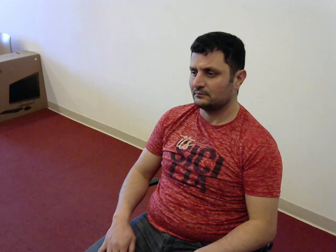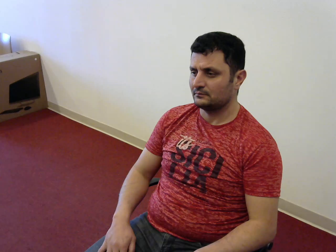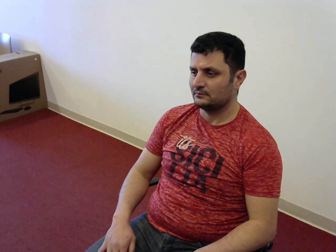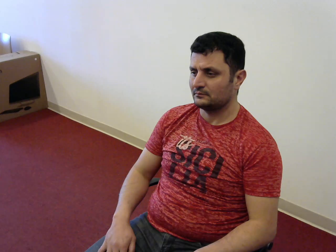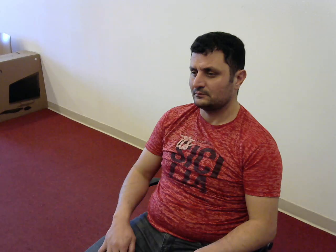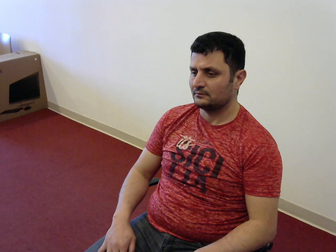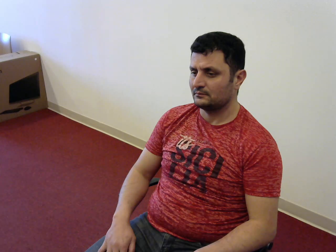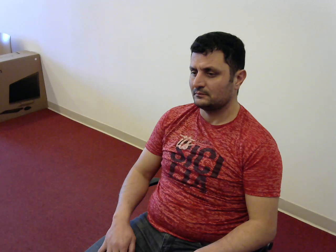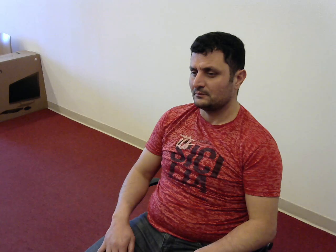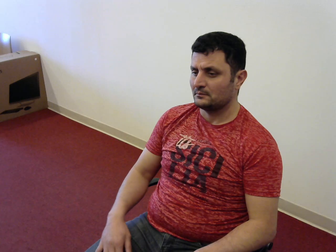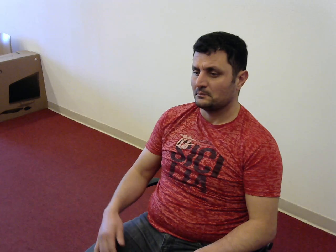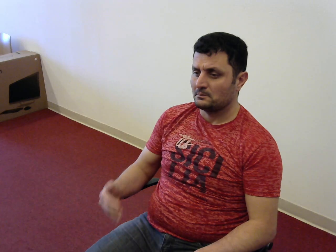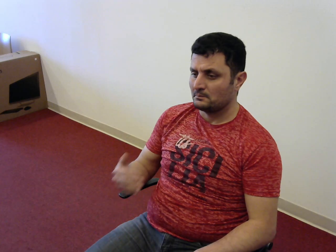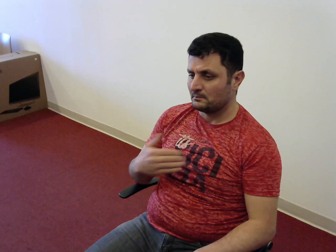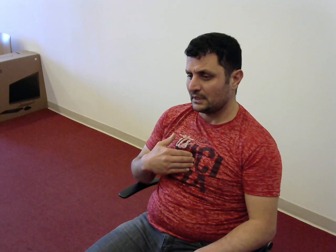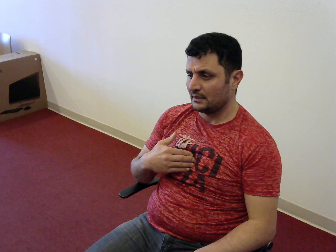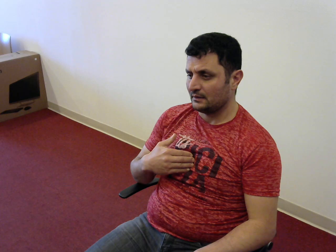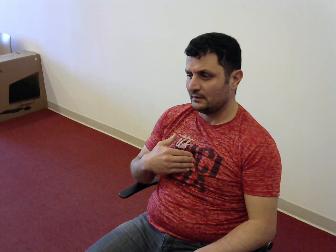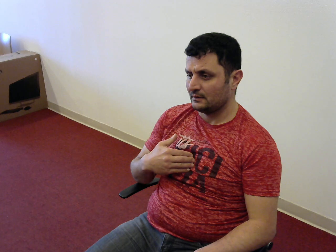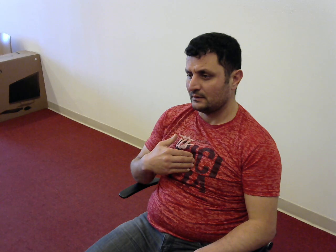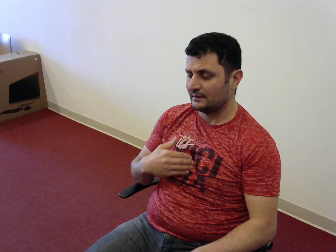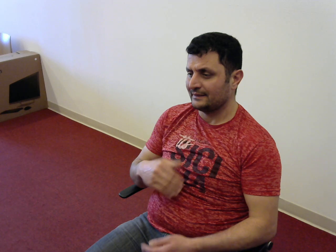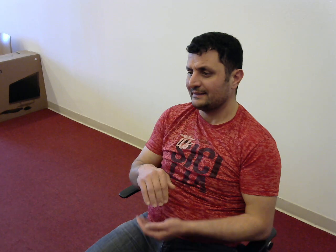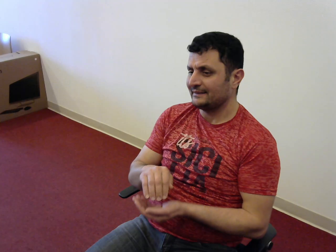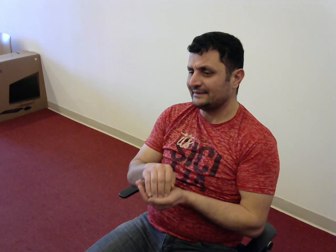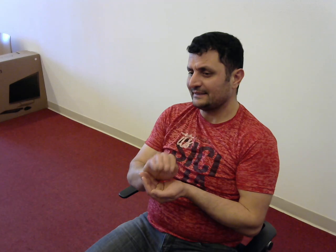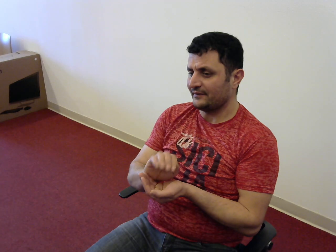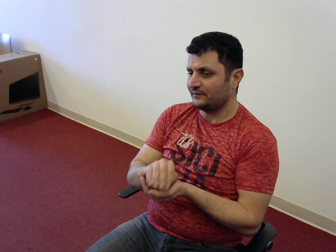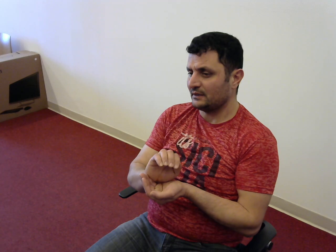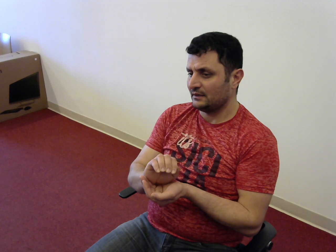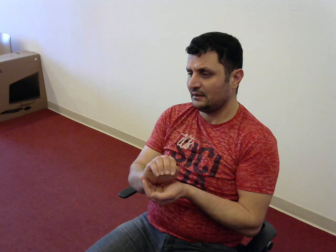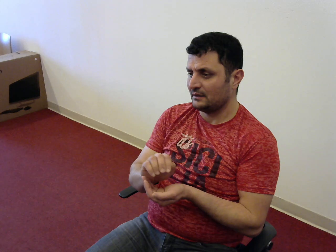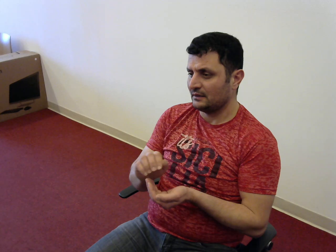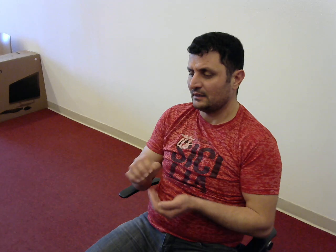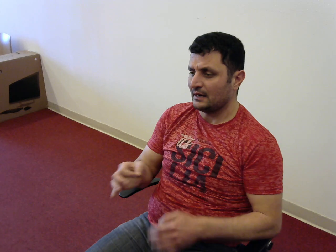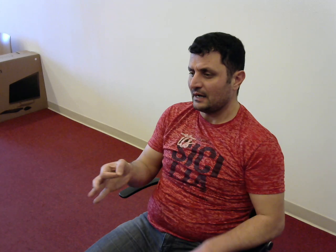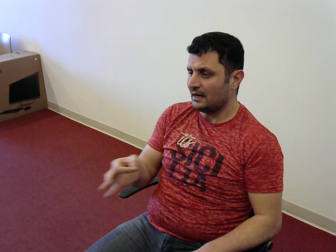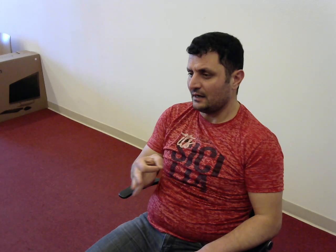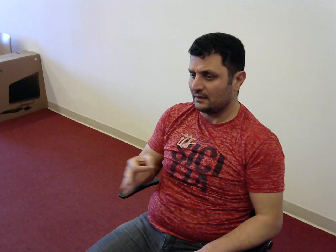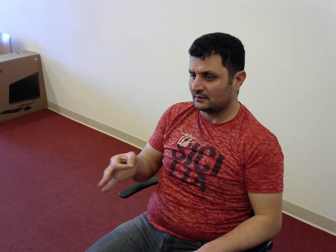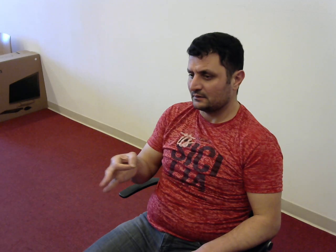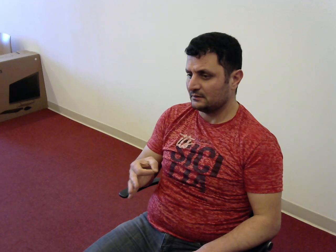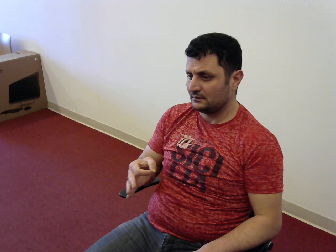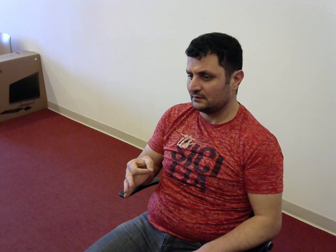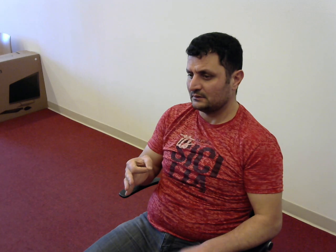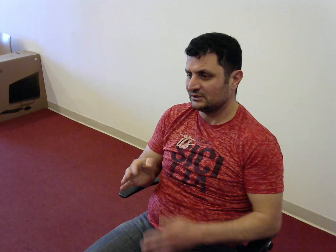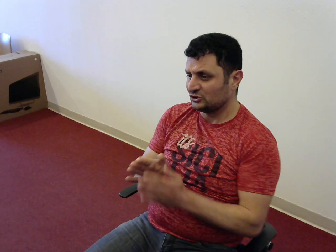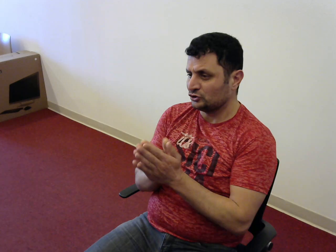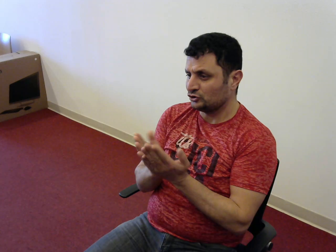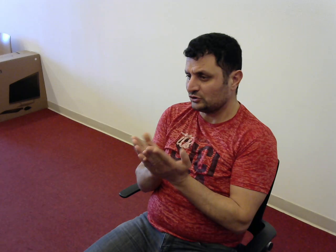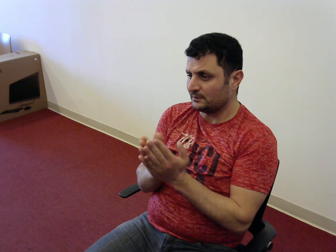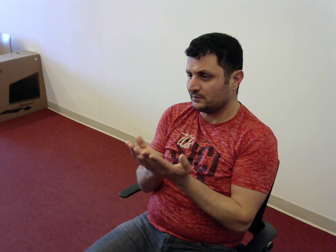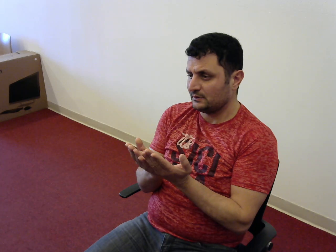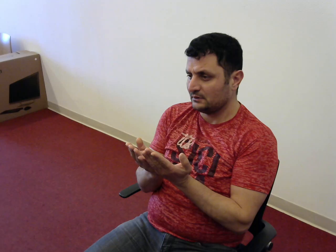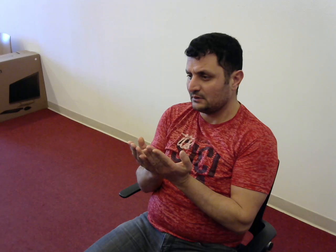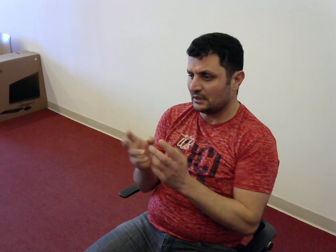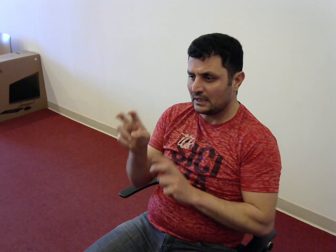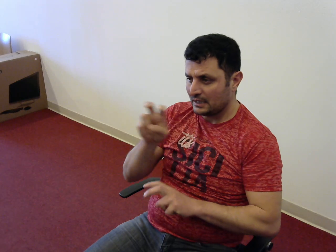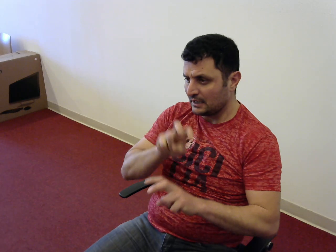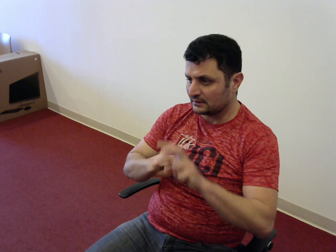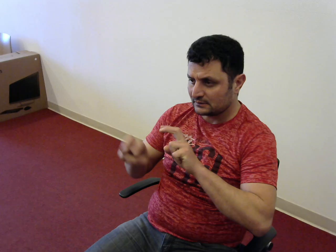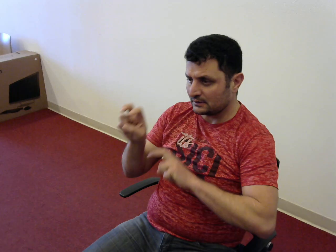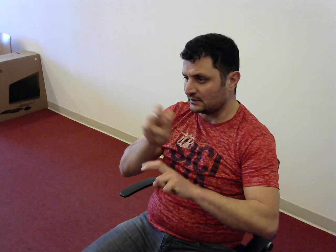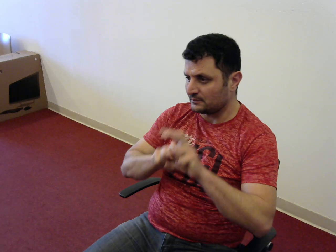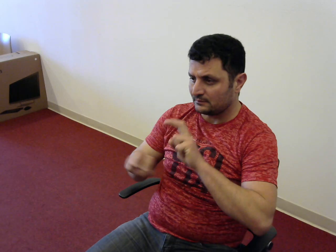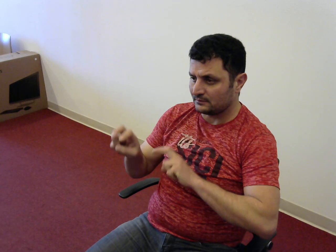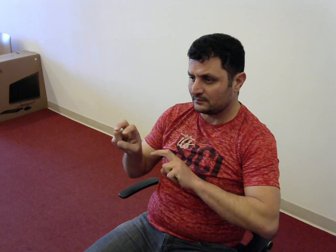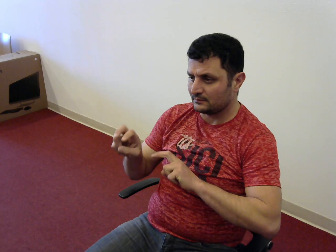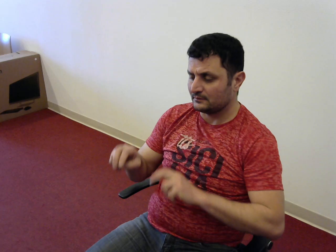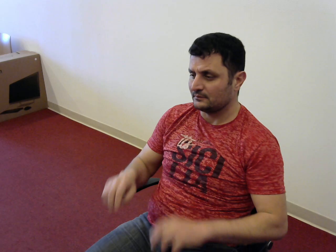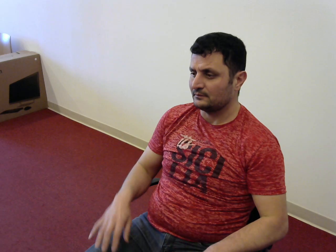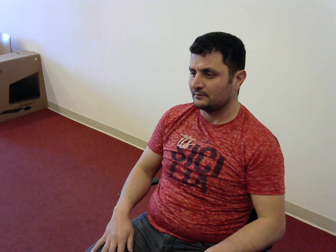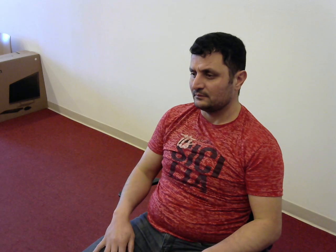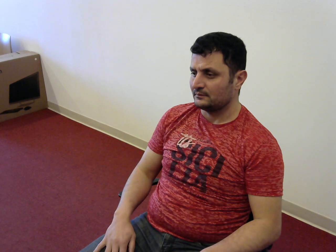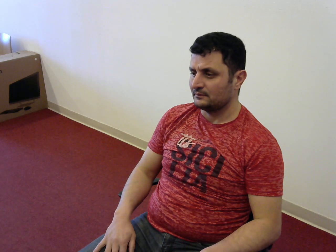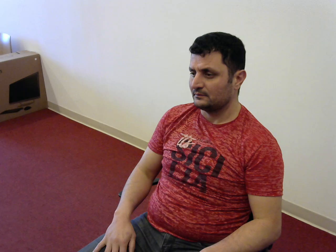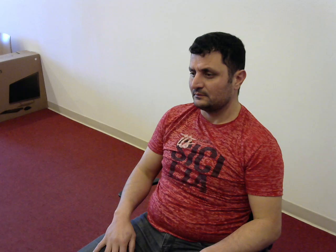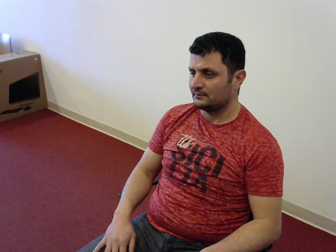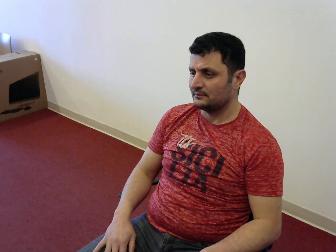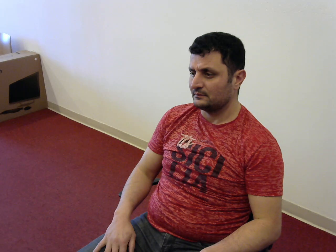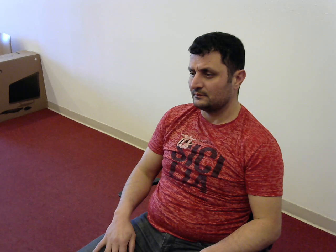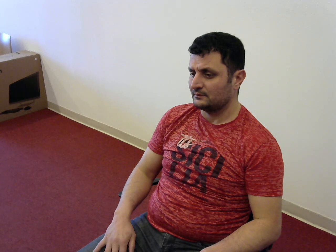Mən "Dəfinələr Adası" kitabını axtarıram